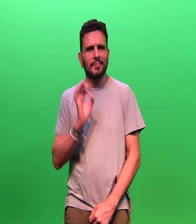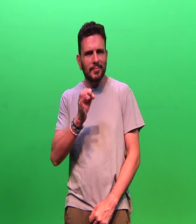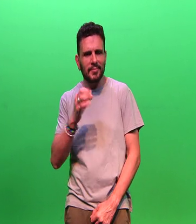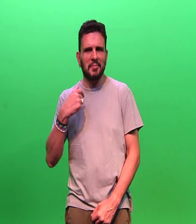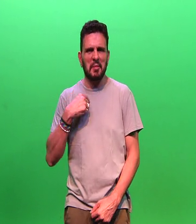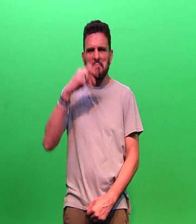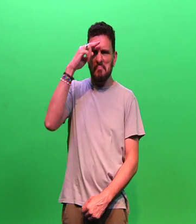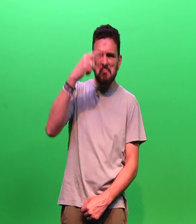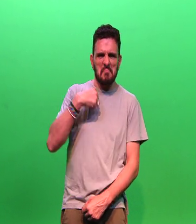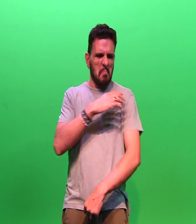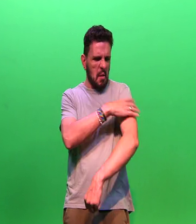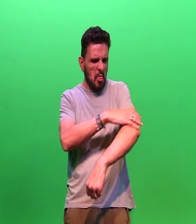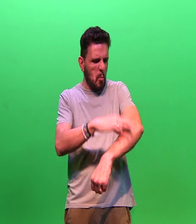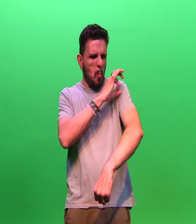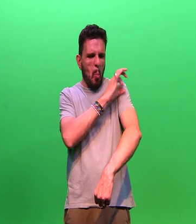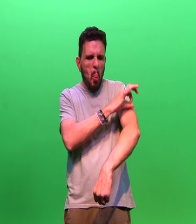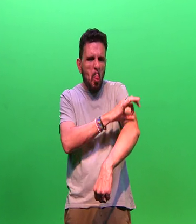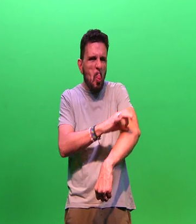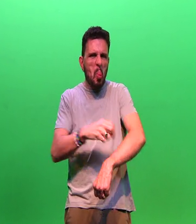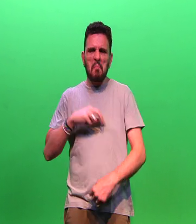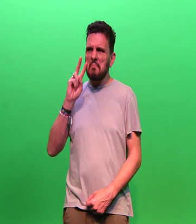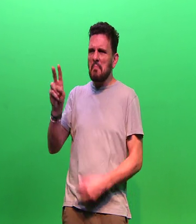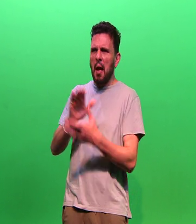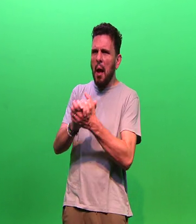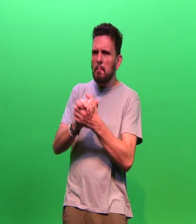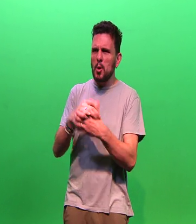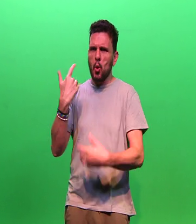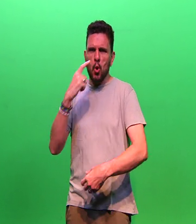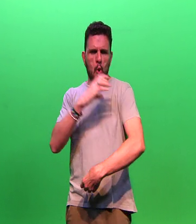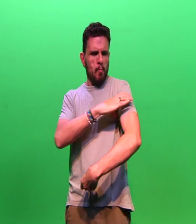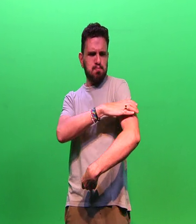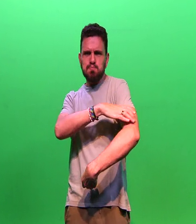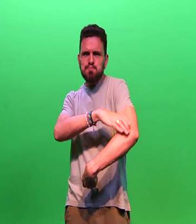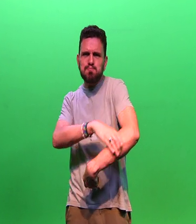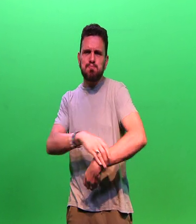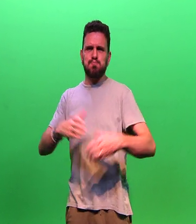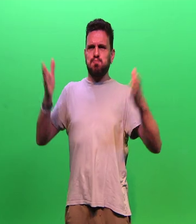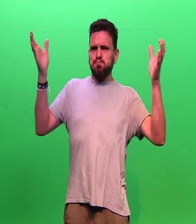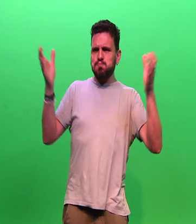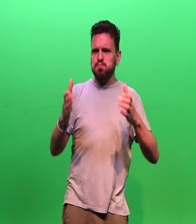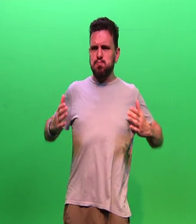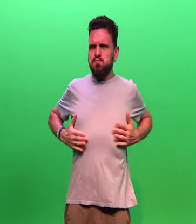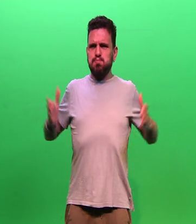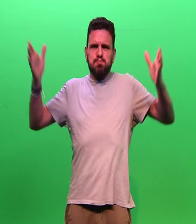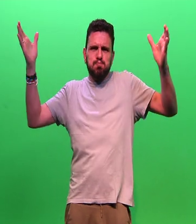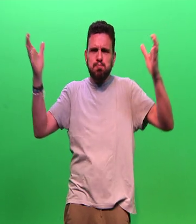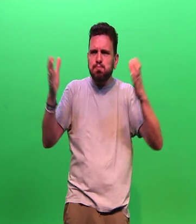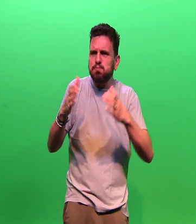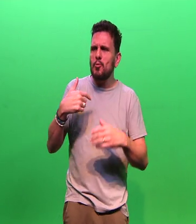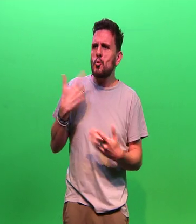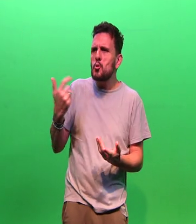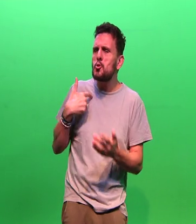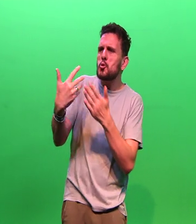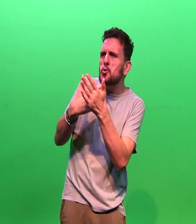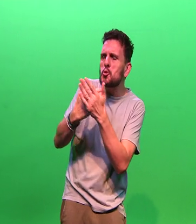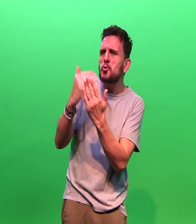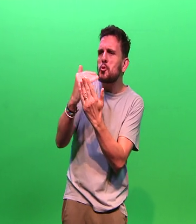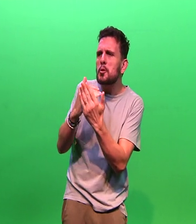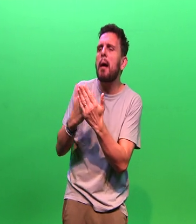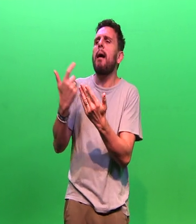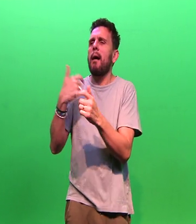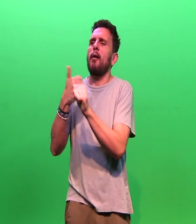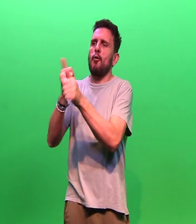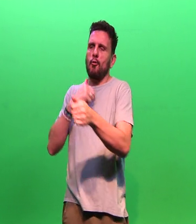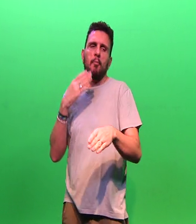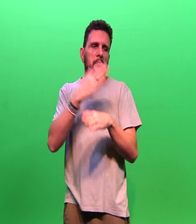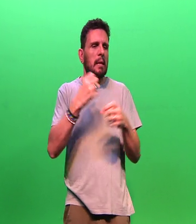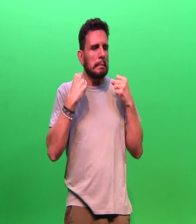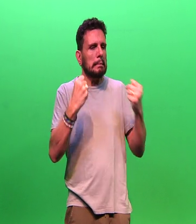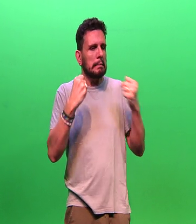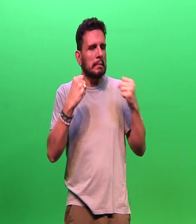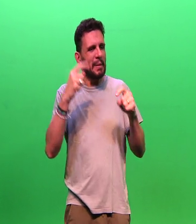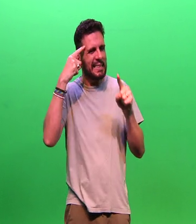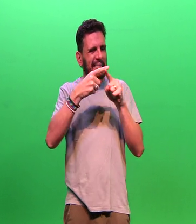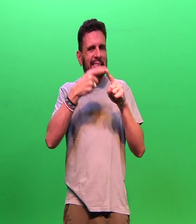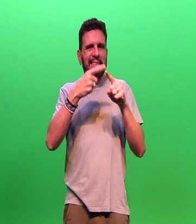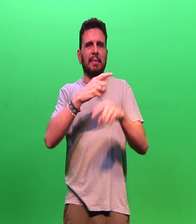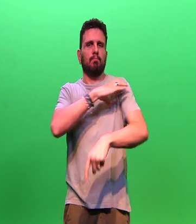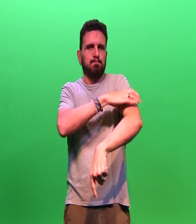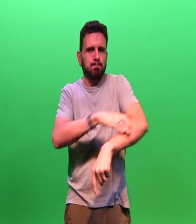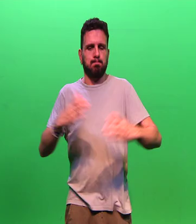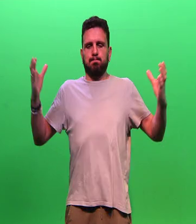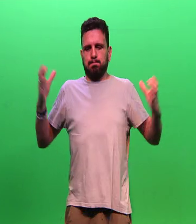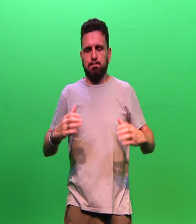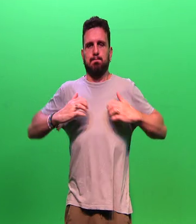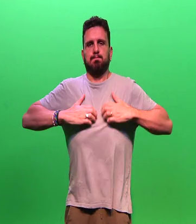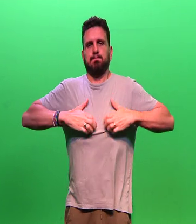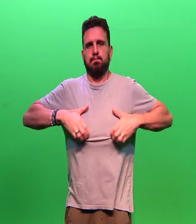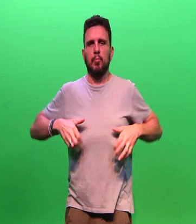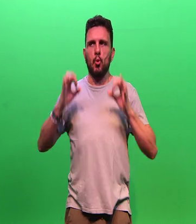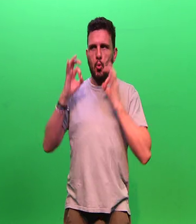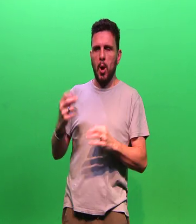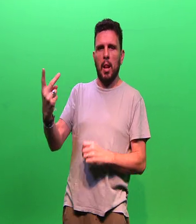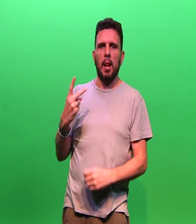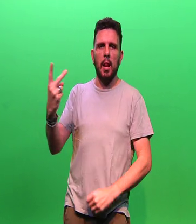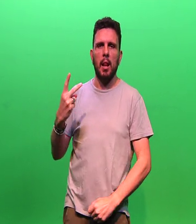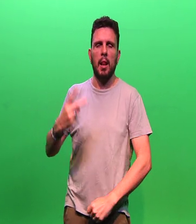Sí, estic preocupat perquè tinc el braç molt prim i veig que els amics tenen els braços i el cos molt fort, m'han explicat el exercicis que ells fan per copiar-los i fer-los jo també. Vull tenir el mateix cos musculat que els meus amics.